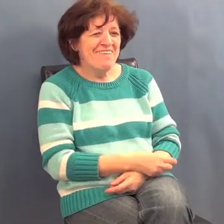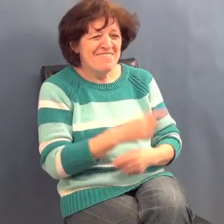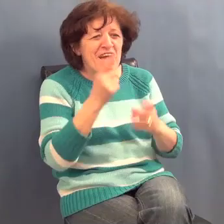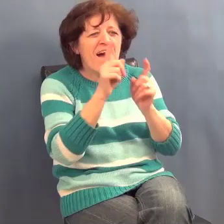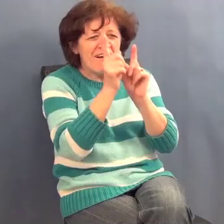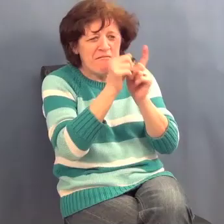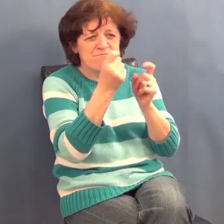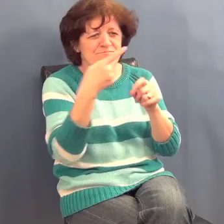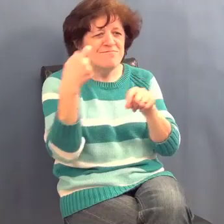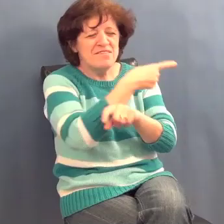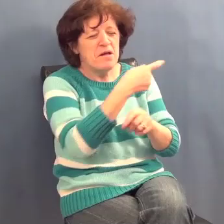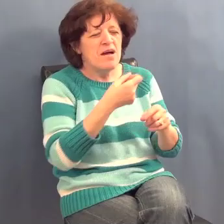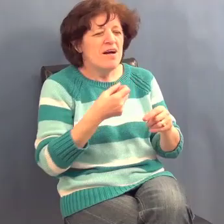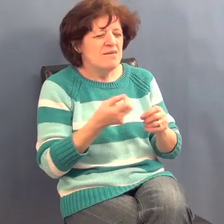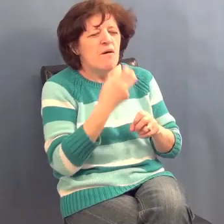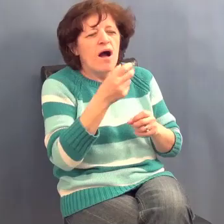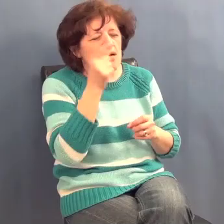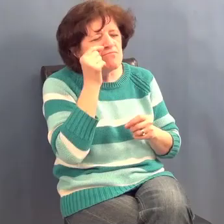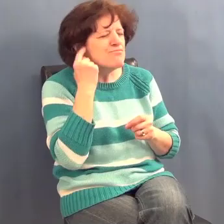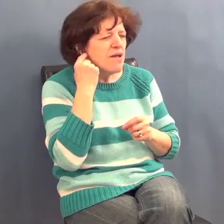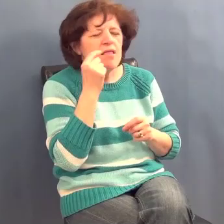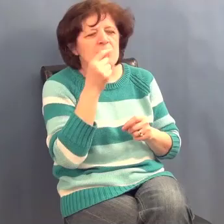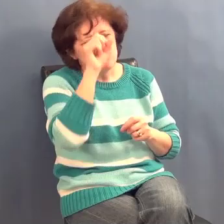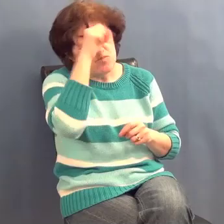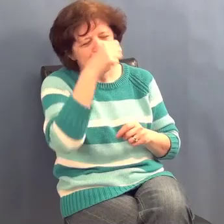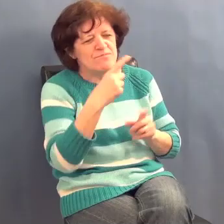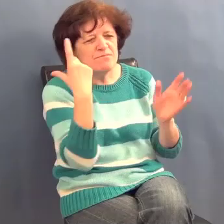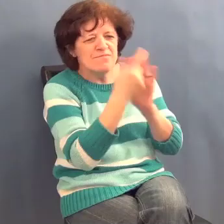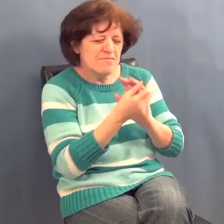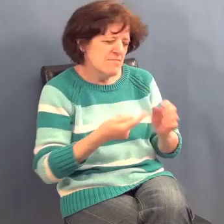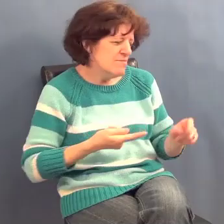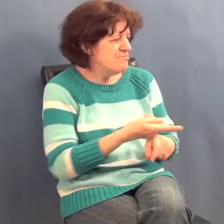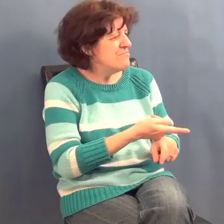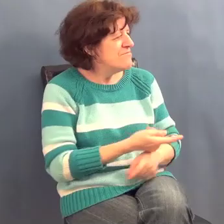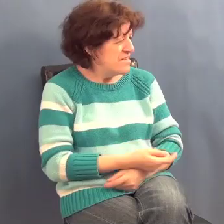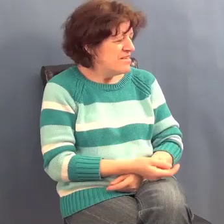Wskazówki zegarka potrafią wystrzelić tak, że odskakuje.